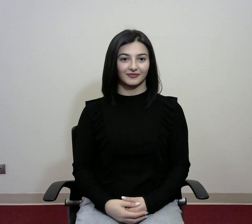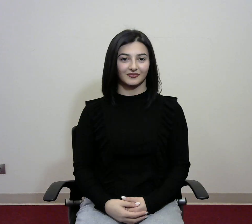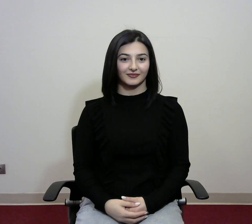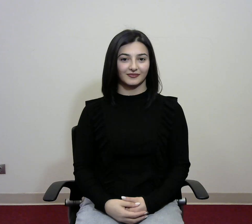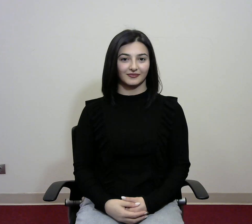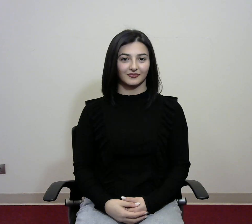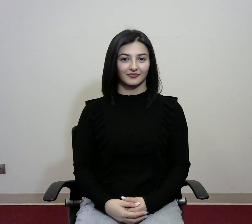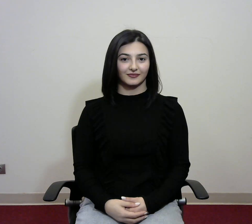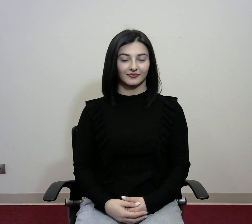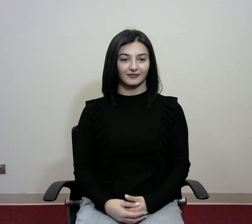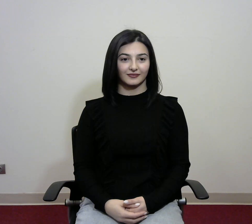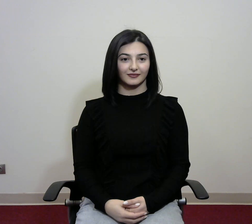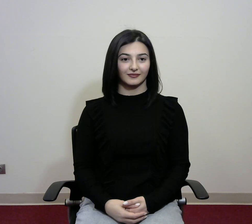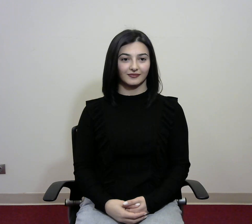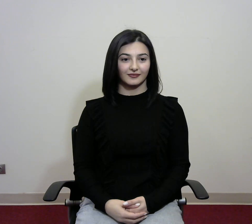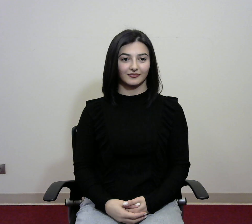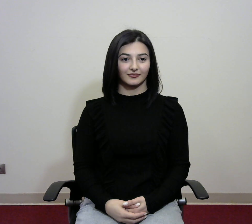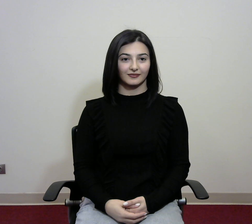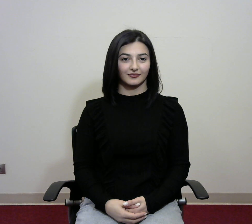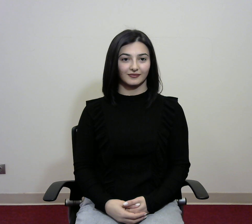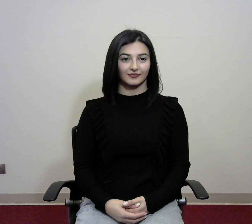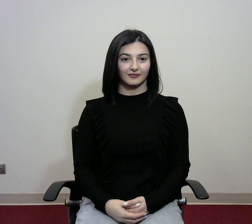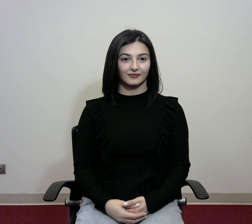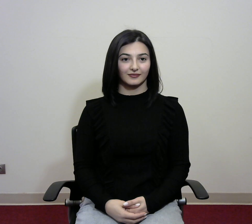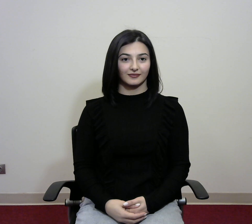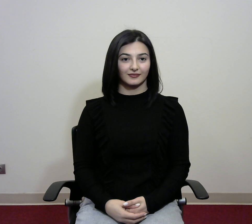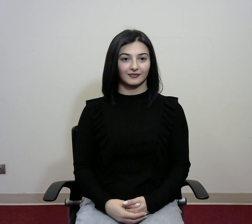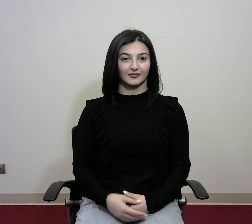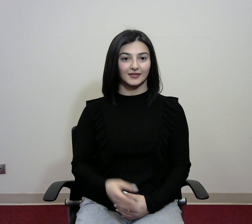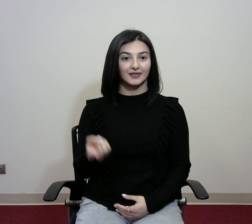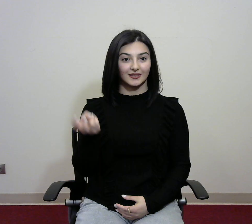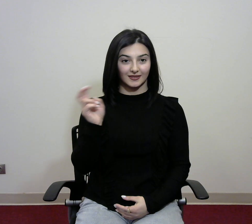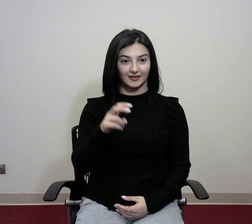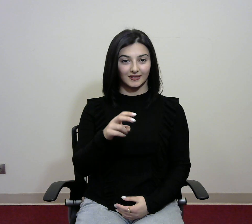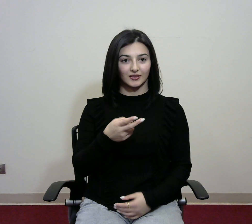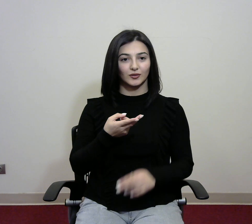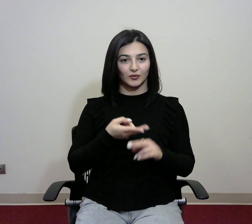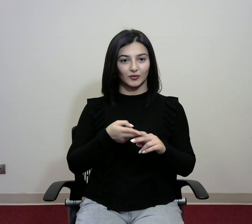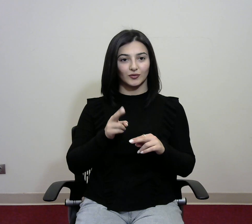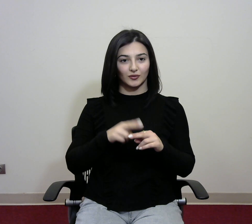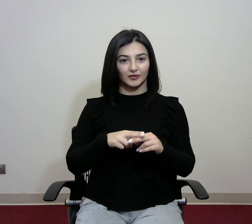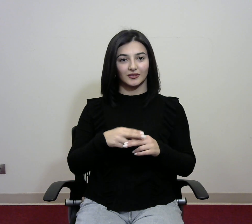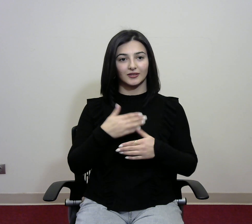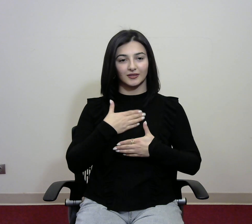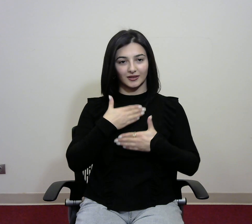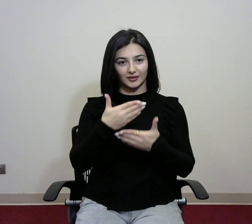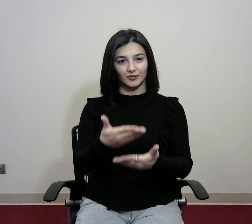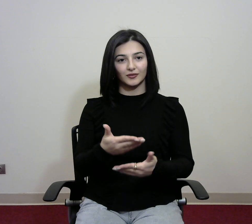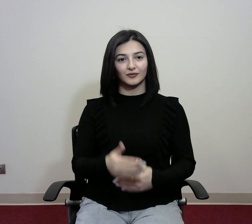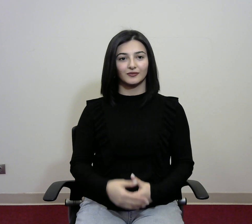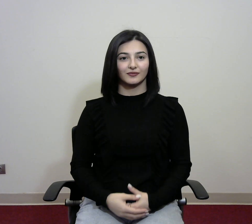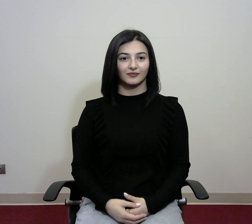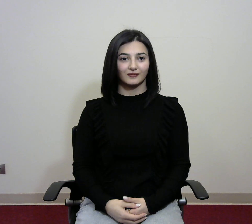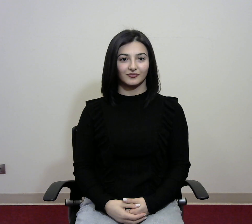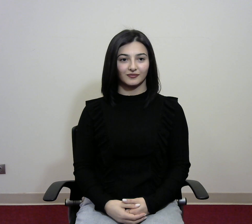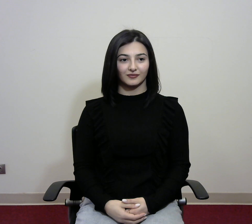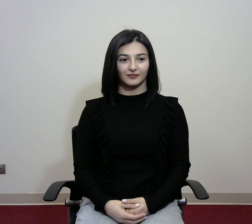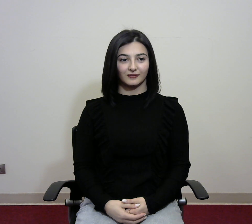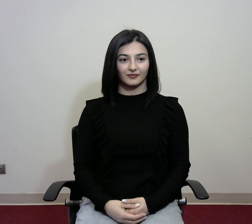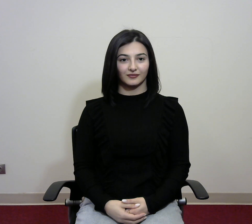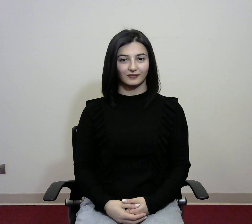Gəldiyinizə görə minnətdaram